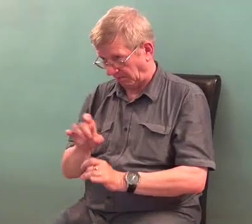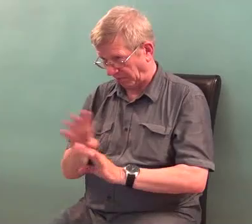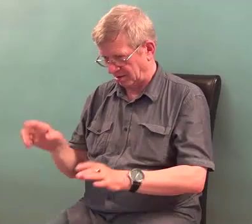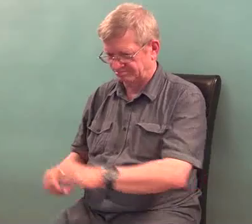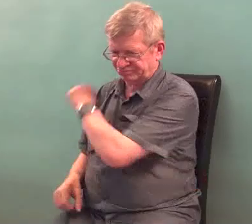Nie chcę tak.